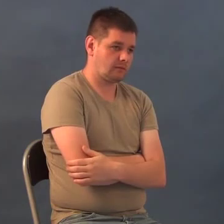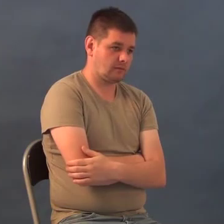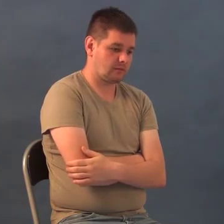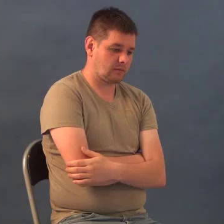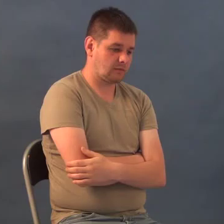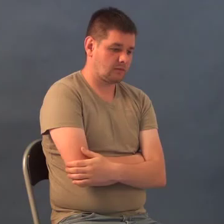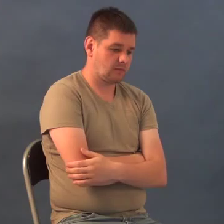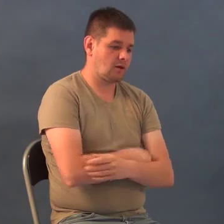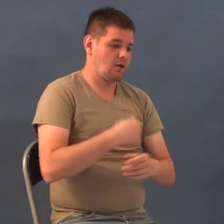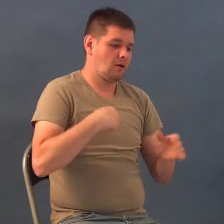A ja pracuję.